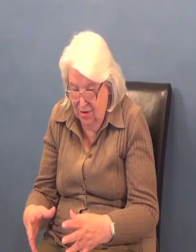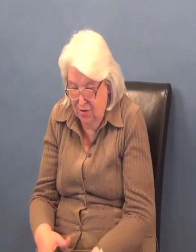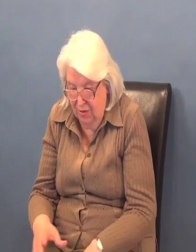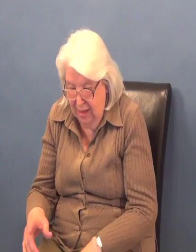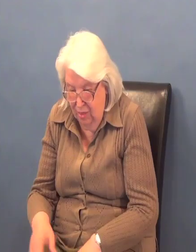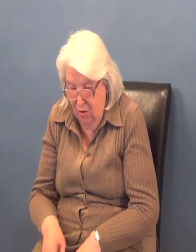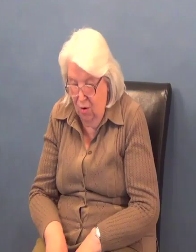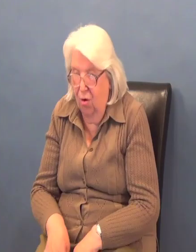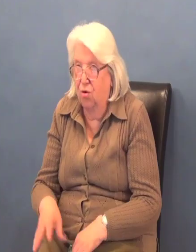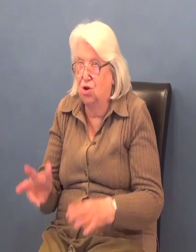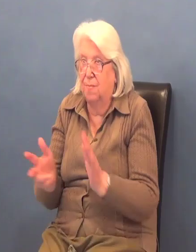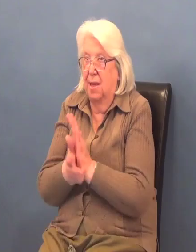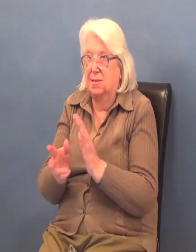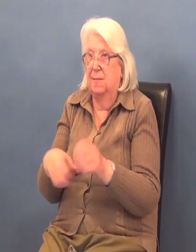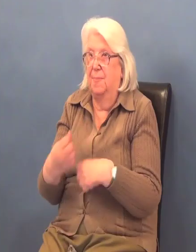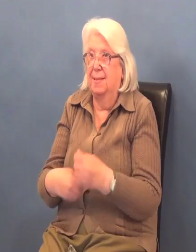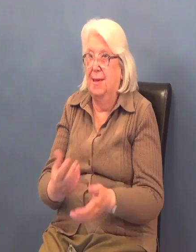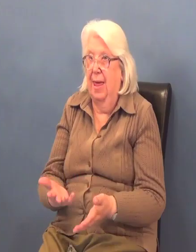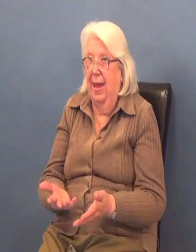Od dziesiątej do osiemnastej pracuję.